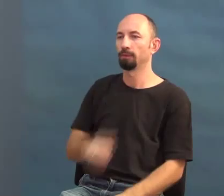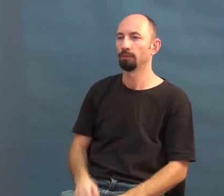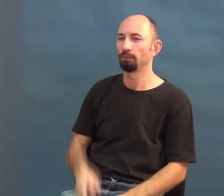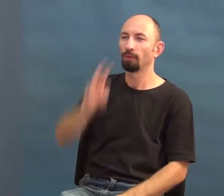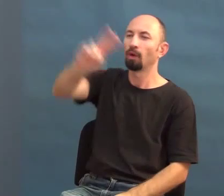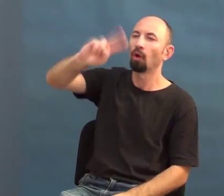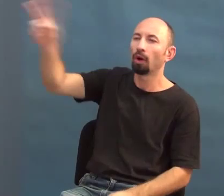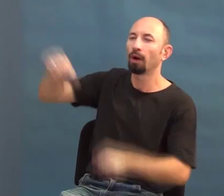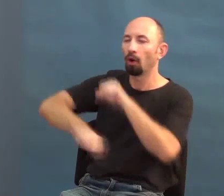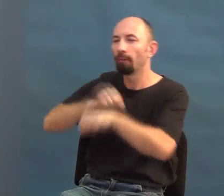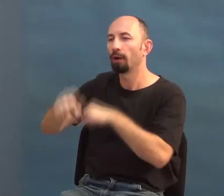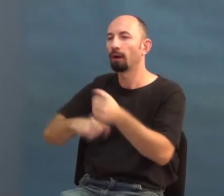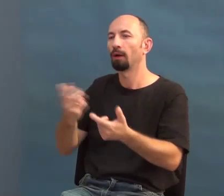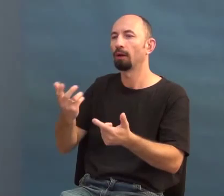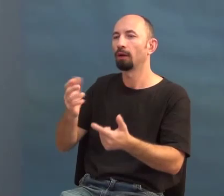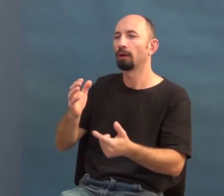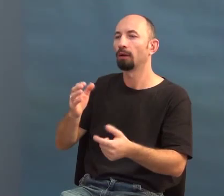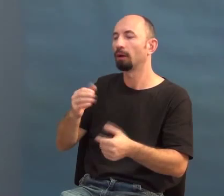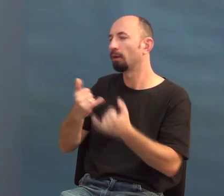Dla kogoś, kto jeździ na rowerze albo innych pojazdach.